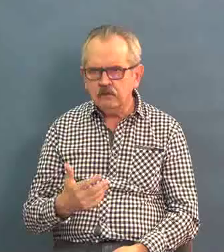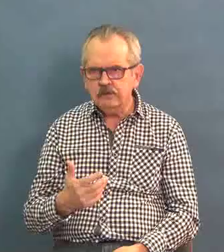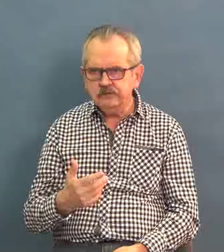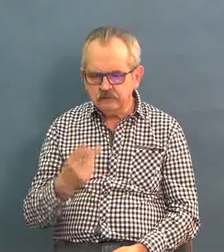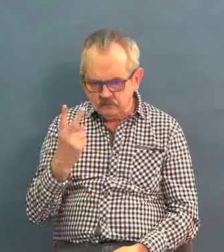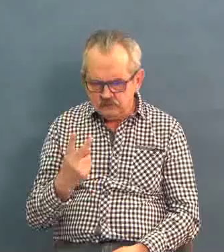Drugiego?